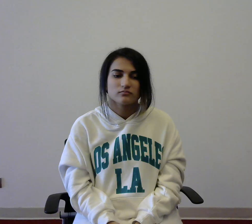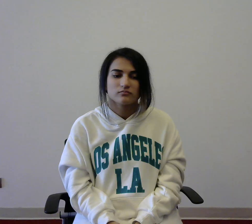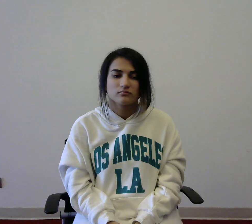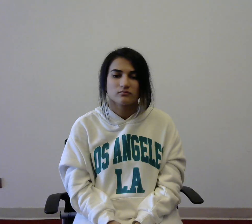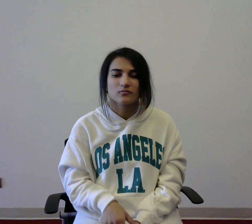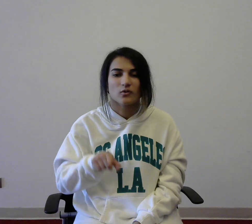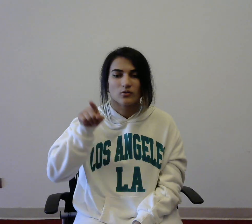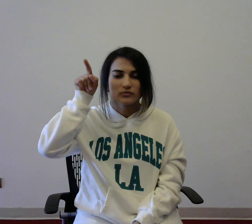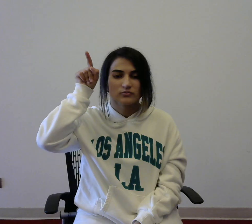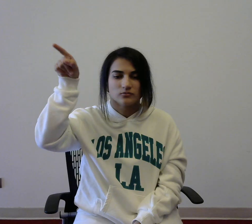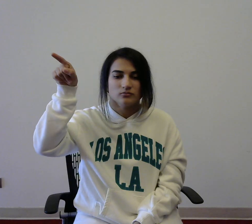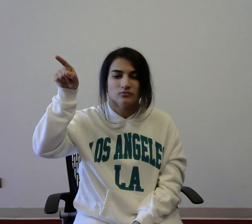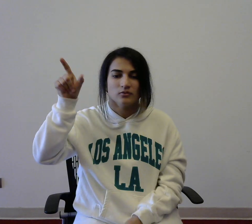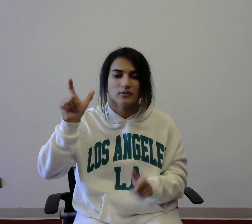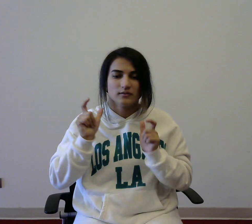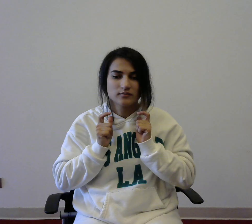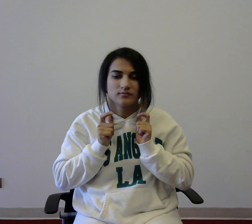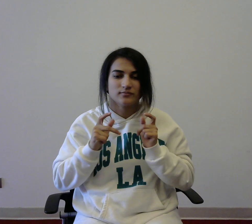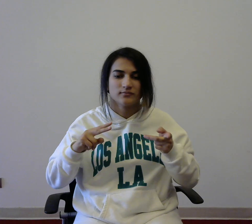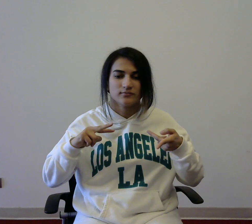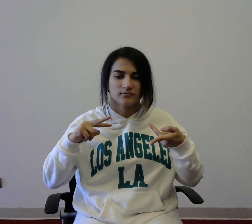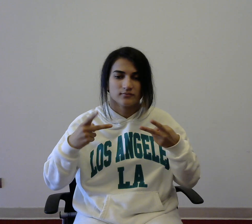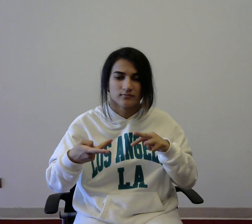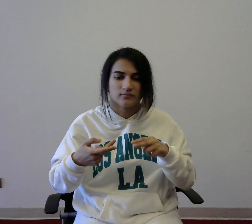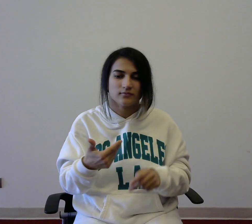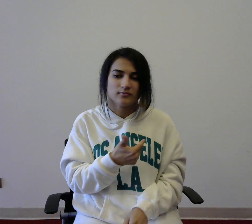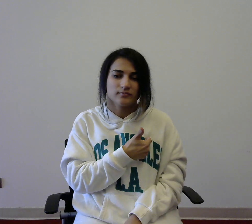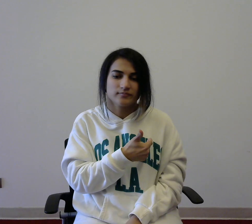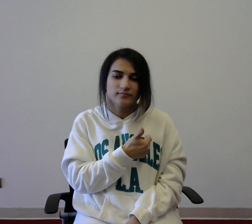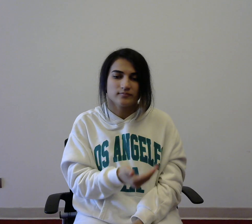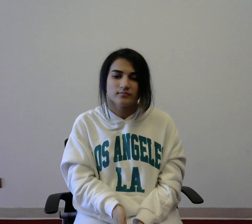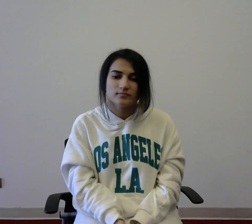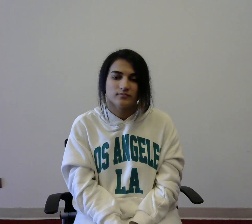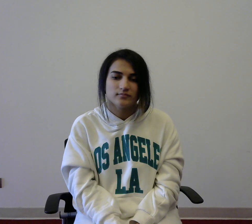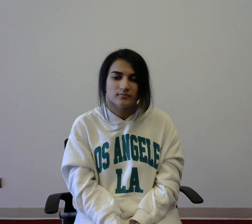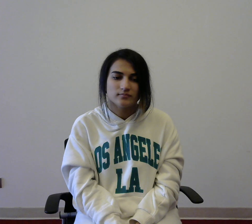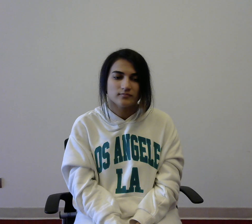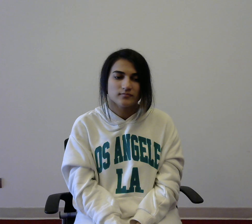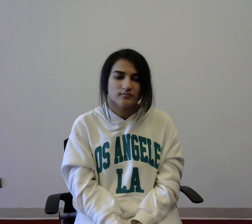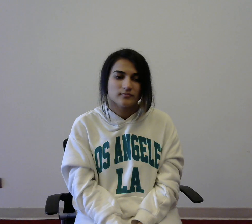O köynəyini dəyişmək istəyir